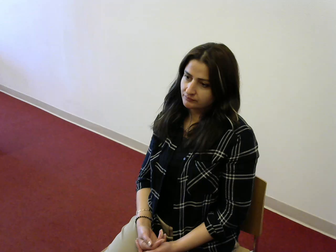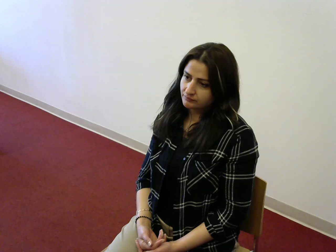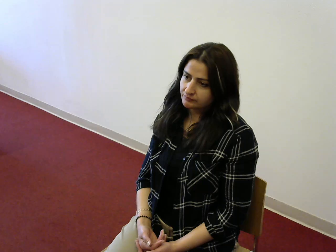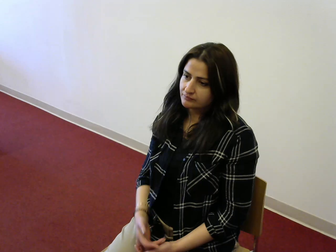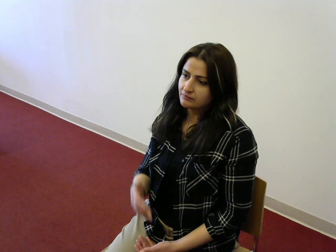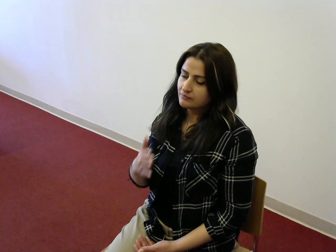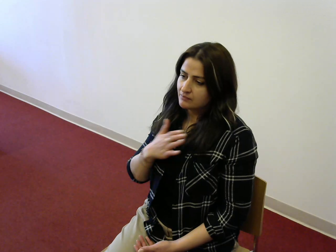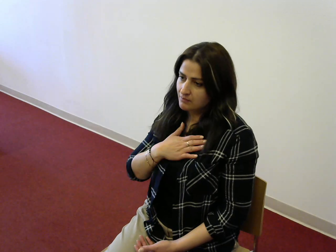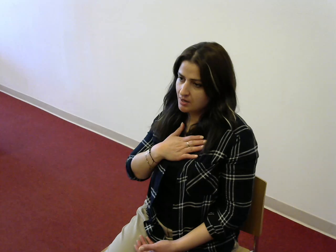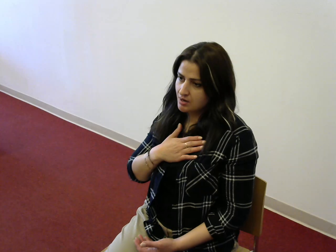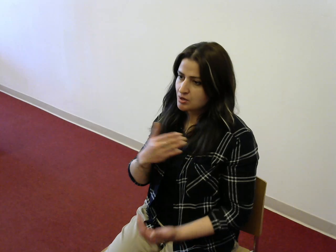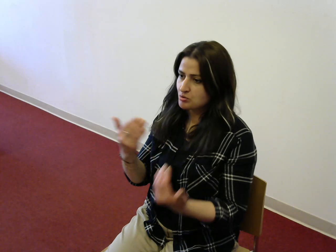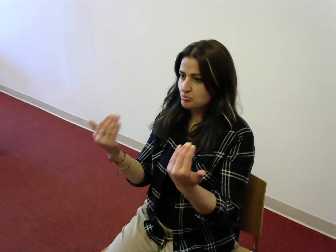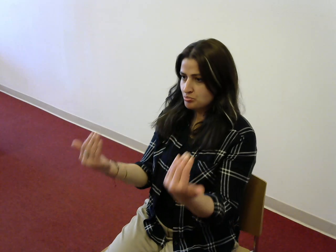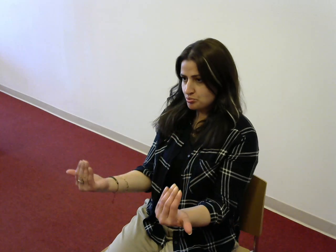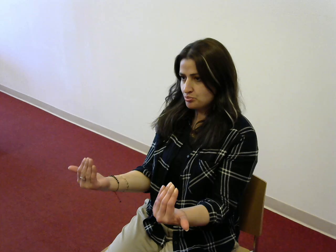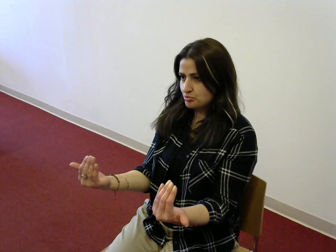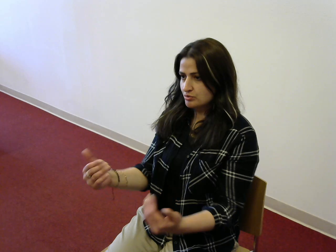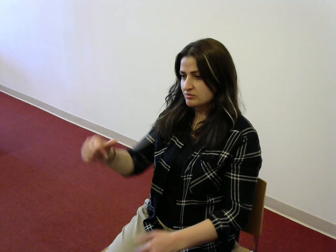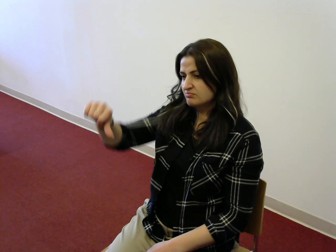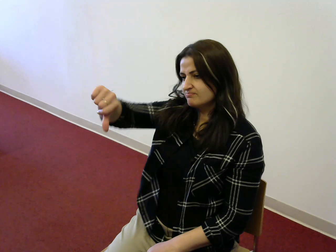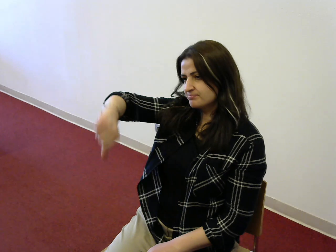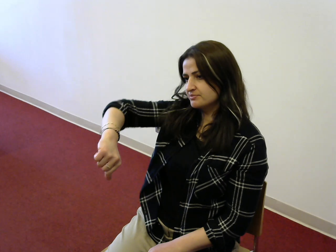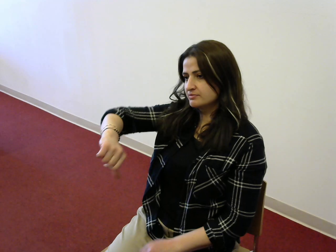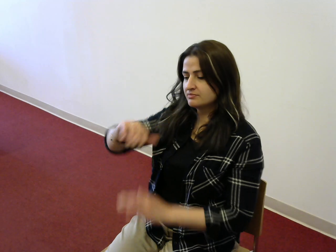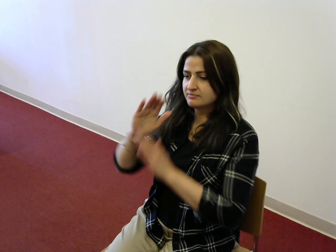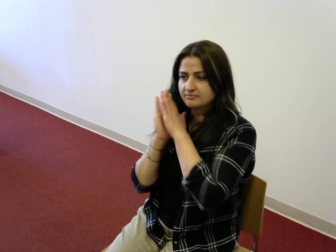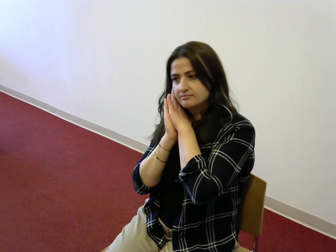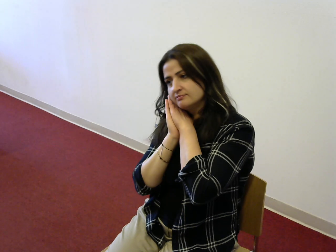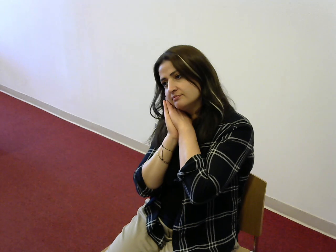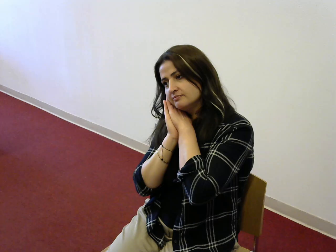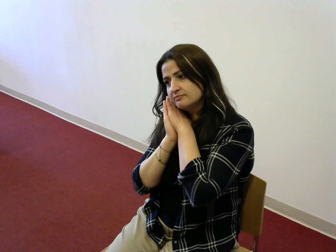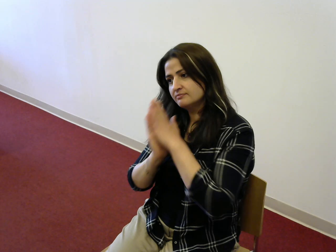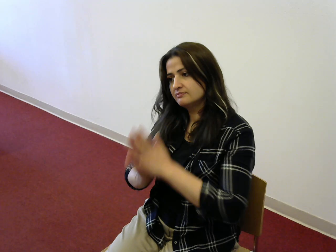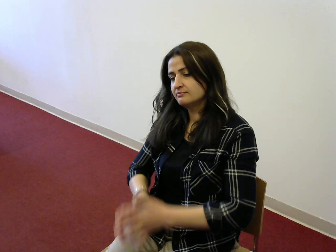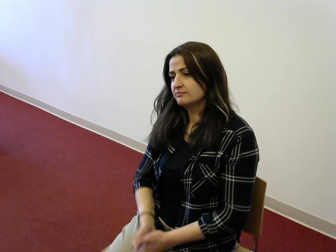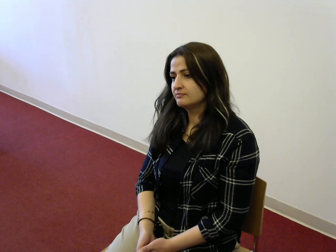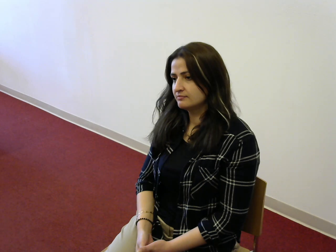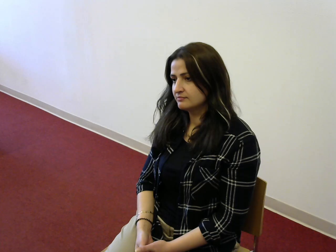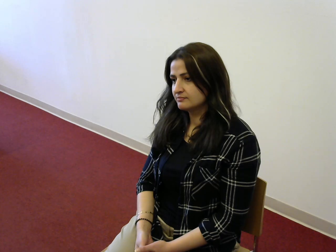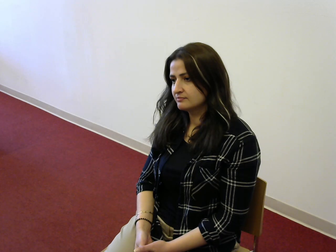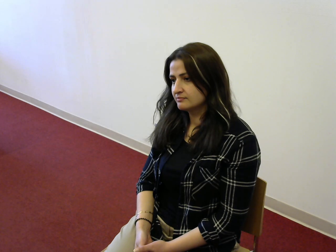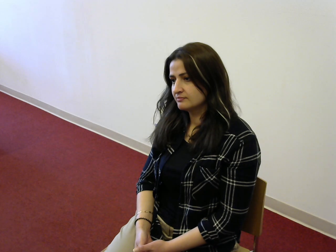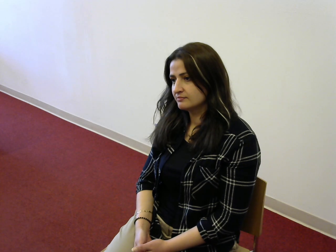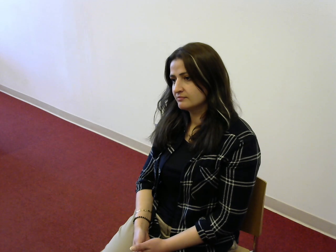Mən bu gün pis yatmışam